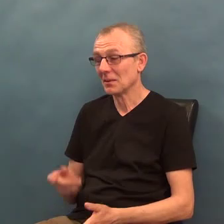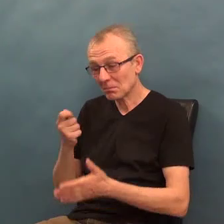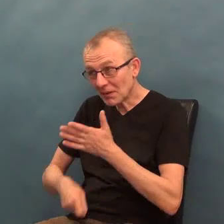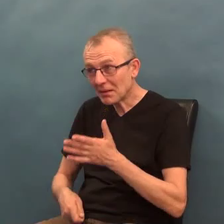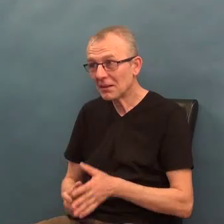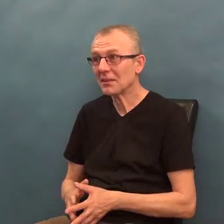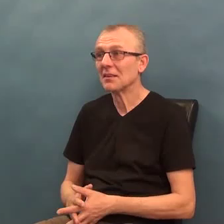Mandat?